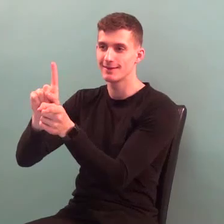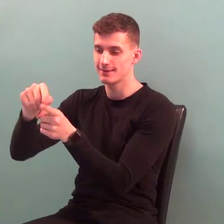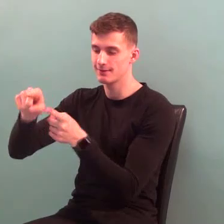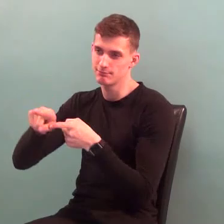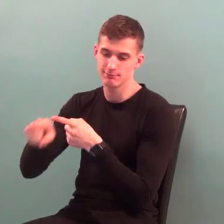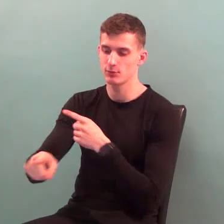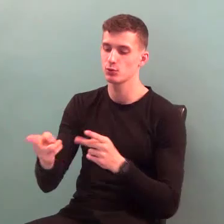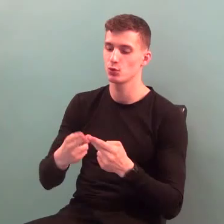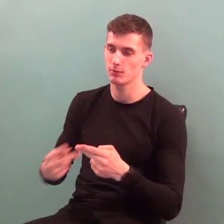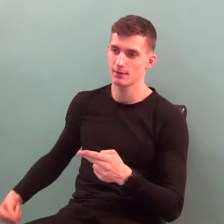Strzela jedną wskazówką w dupę Myszki Miki.